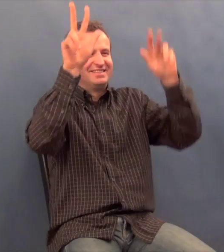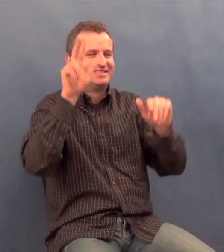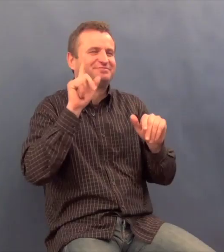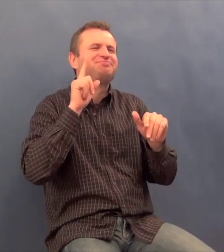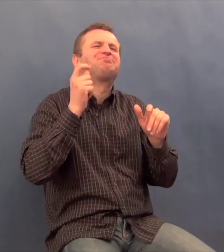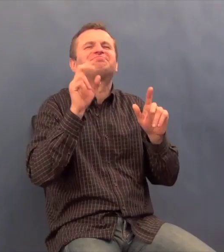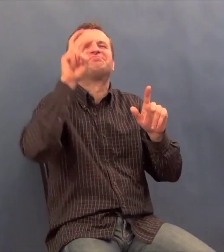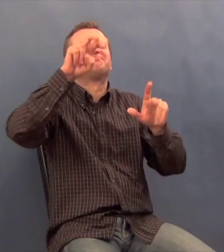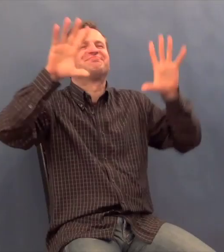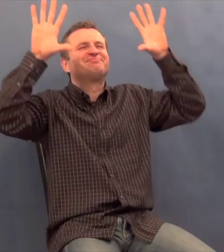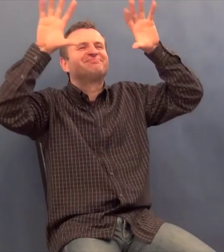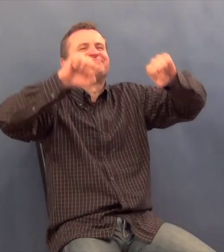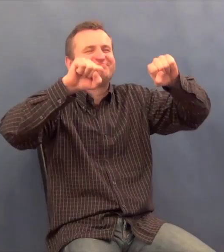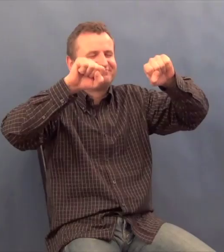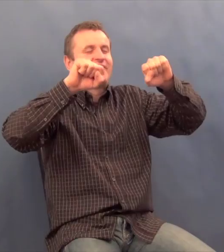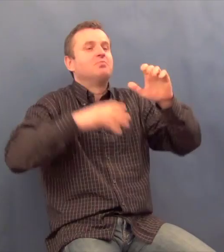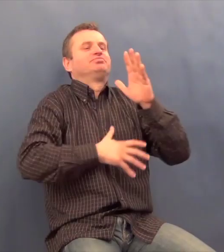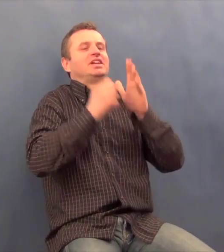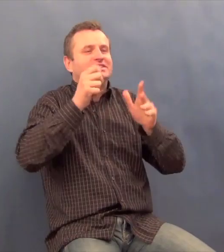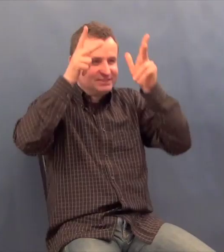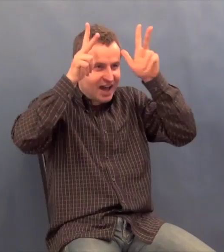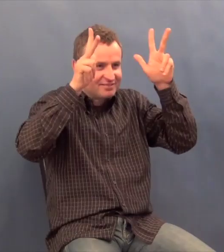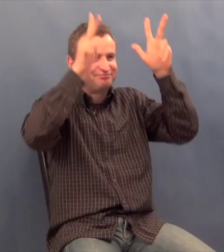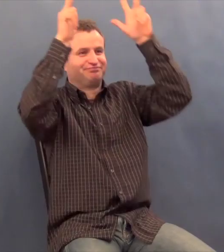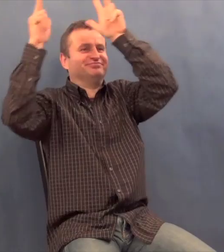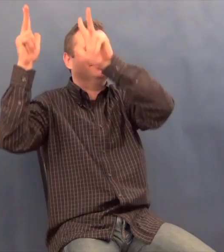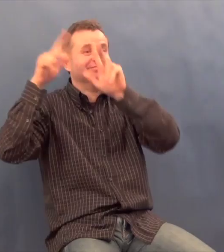Więc chłopiec wskakuje na kamień i łapie za gałęzie, ale nagle przestraszył się, bo okazuje się, że to głowa jelenia z rogami.